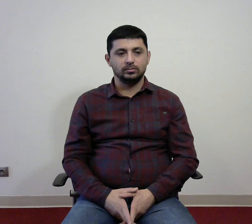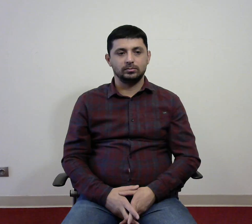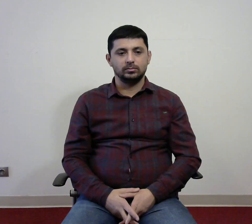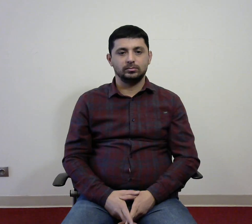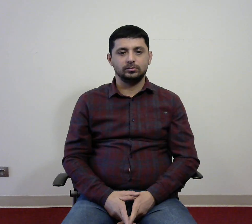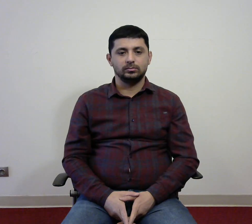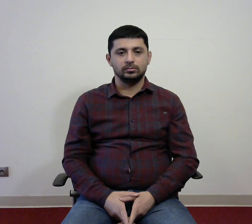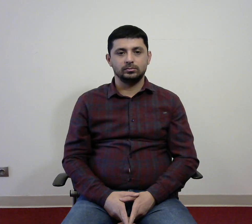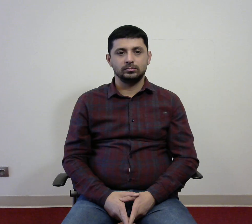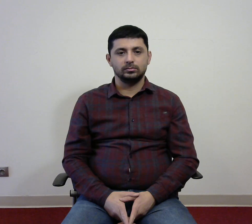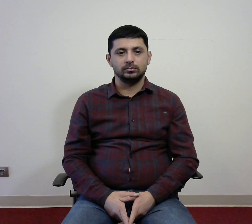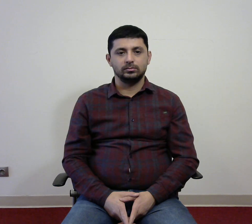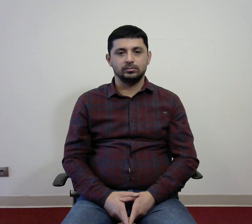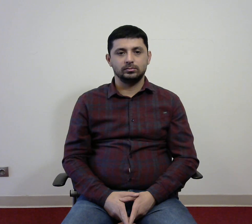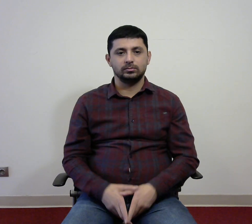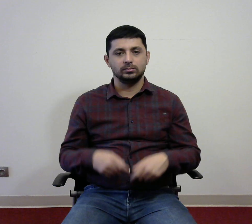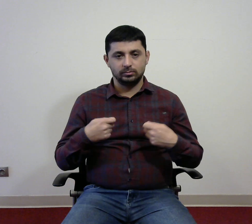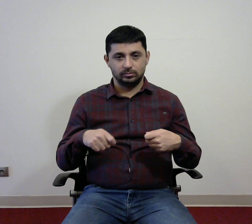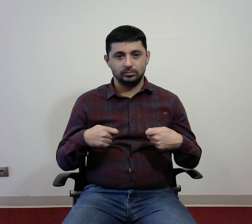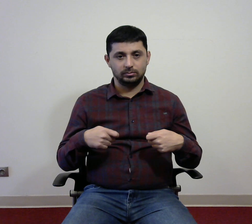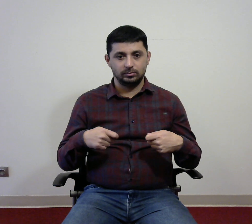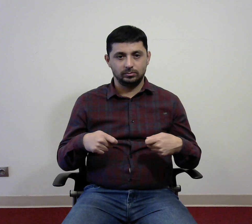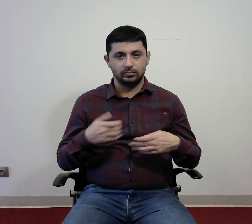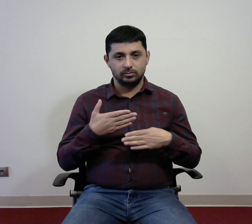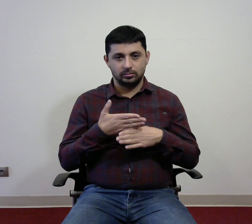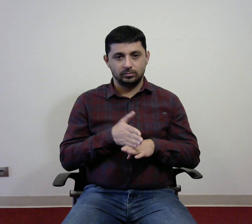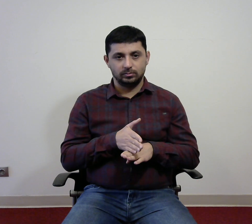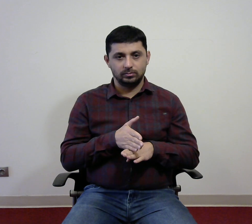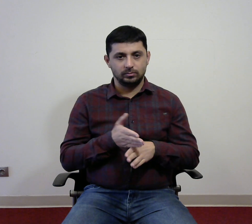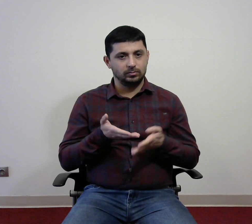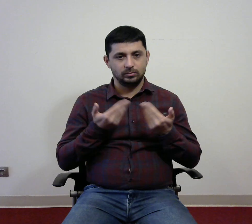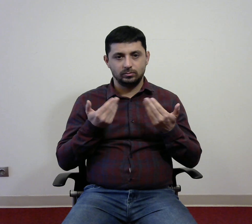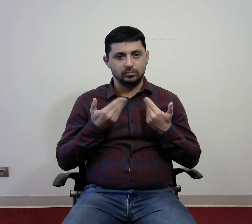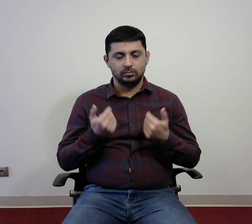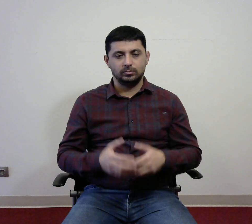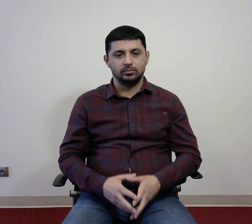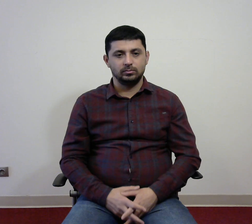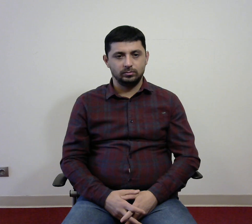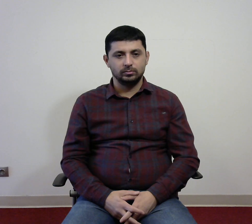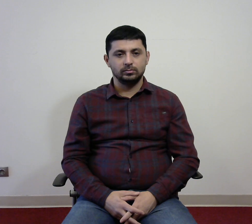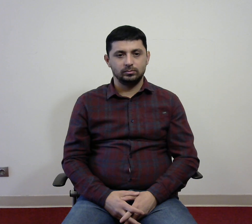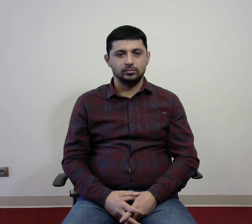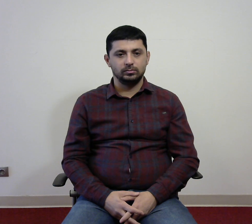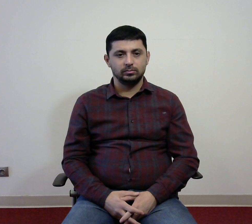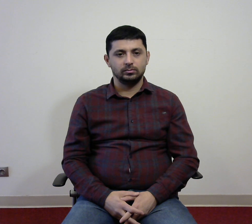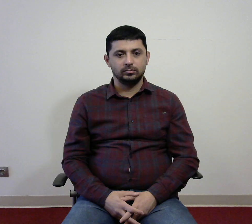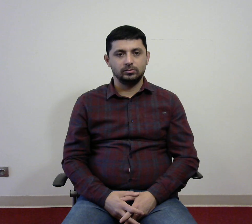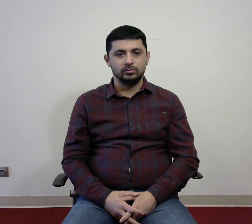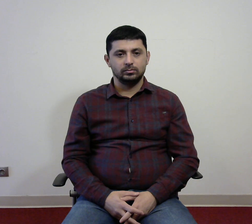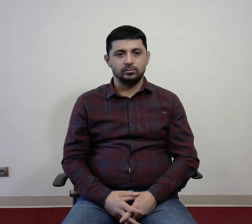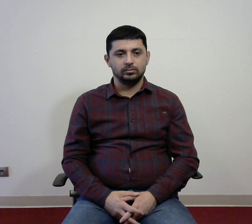Satıcının xırdası yox idi